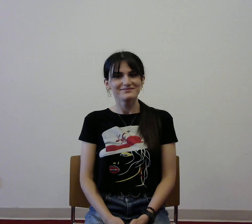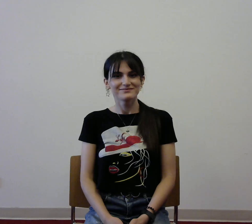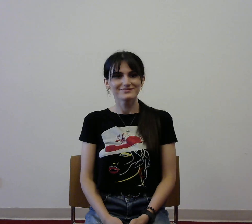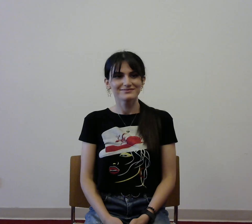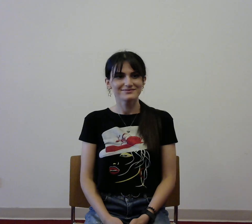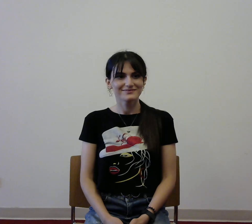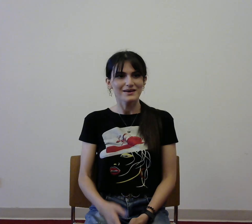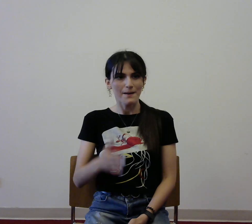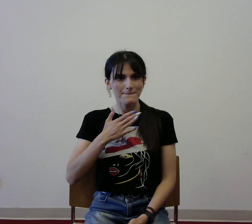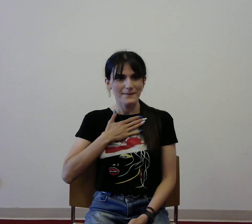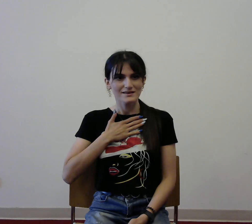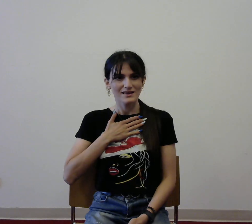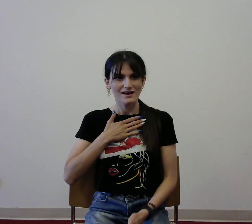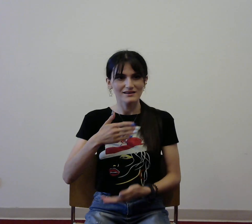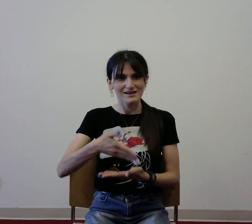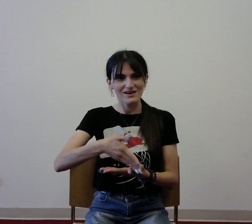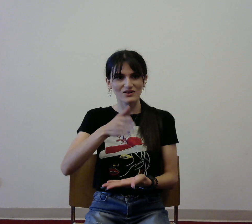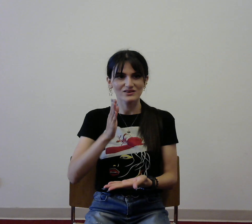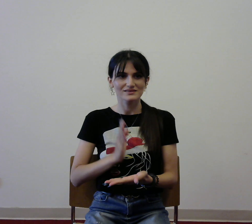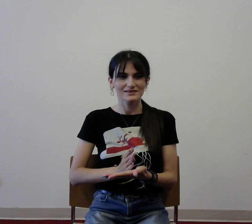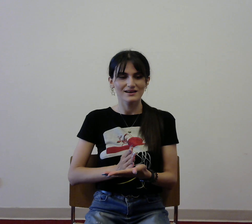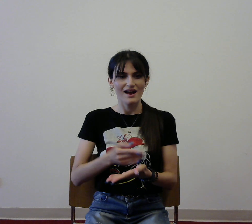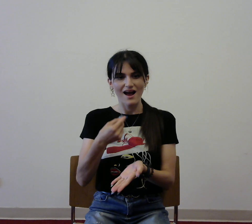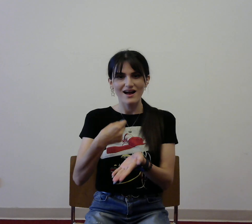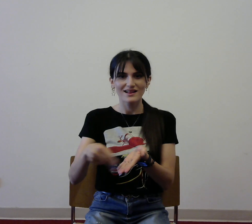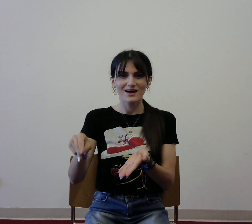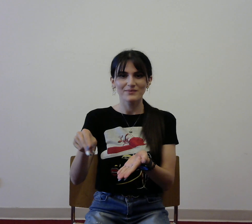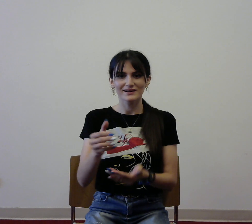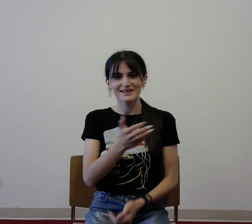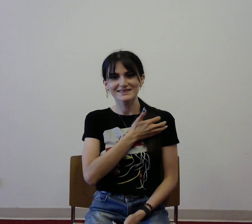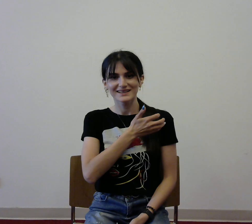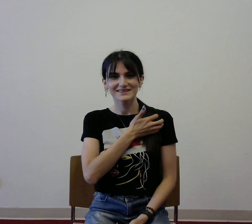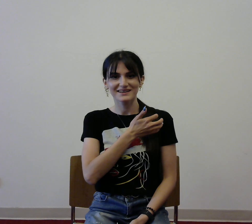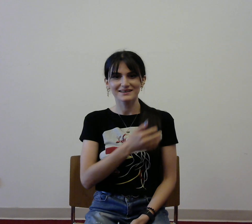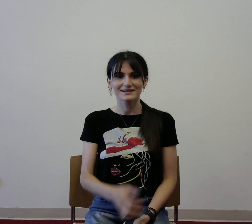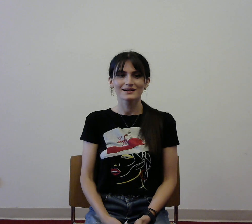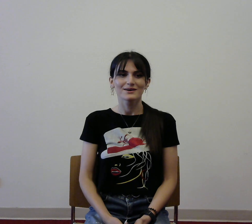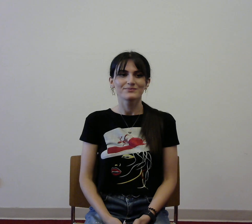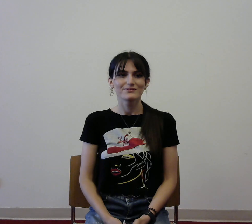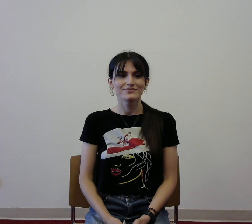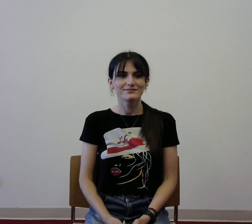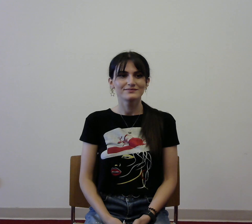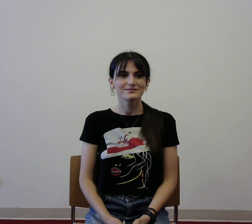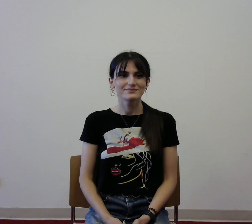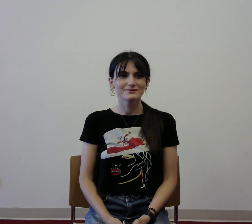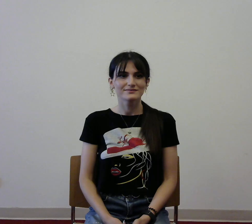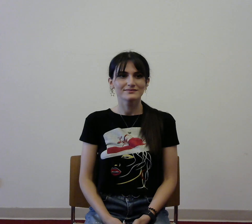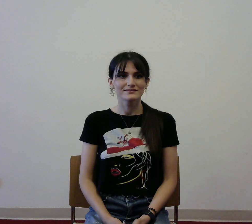Mən çörək almaq istəyirəm